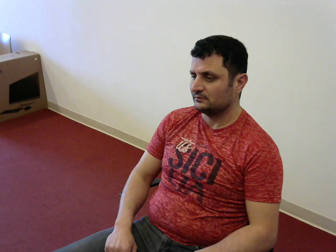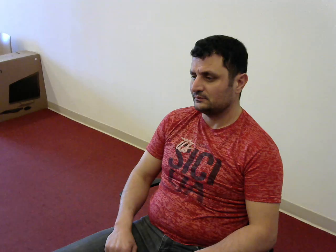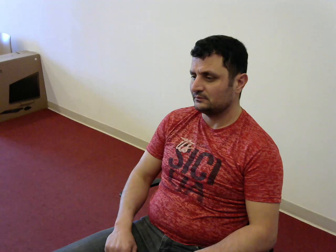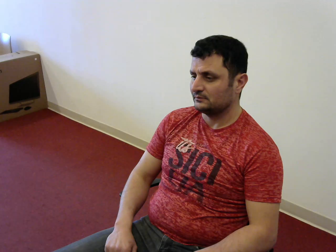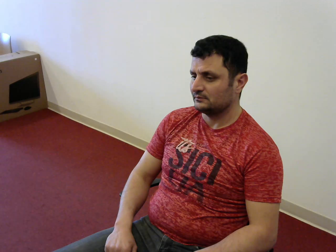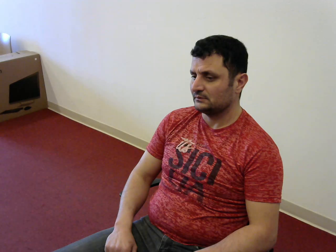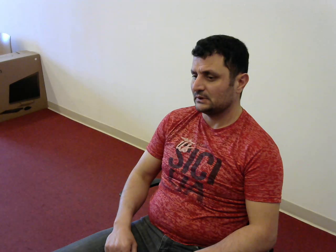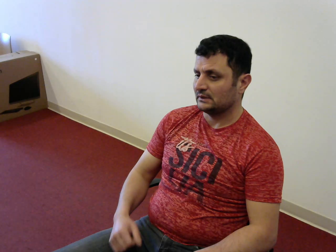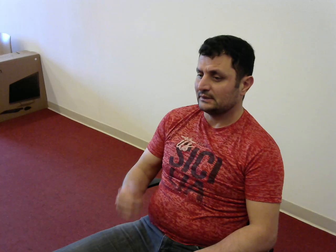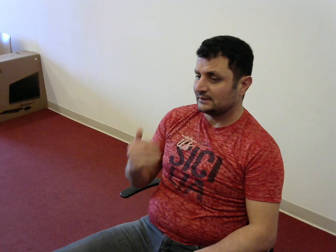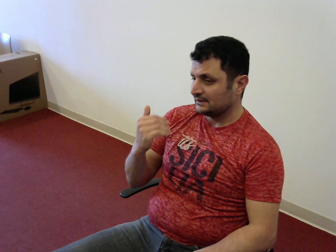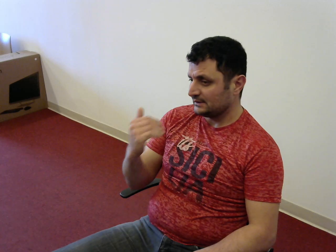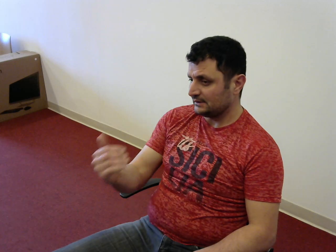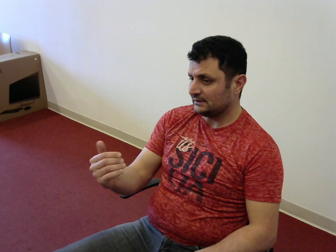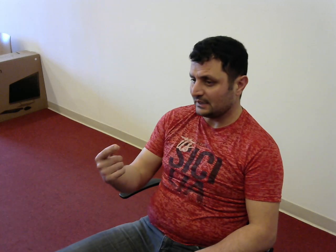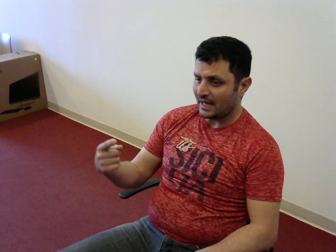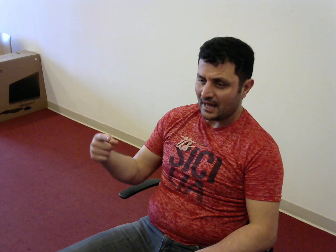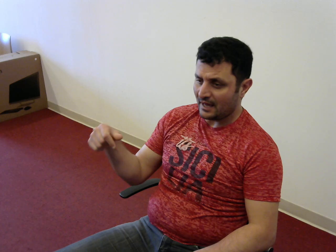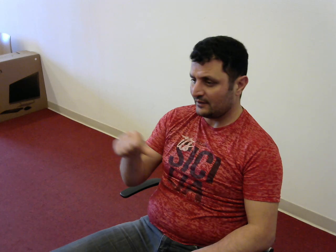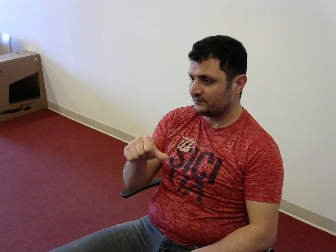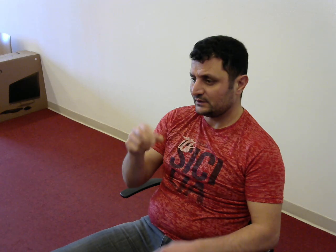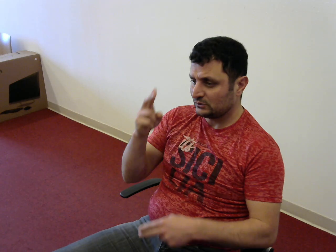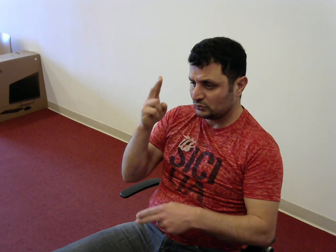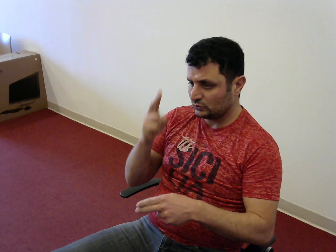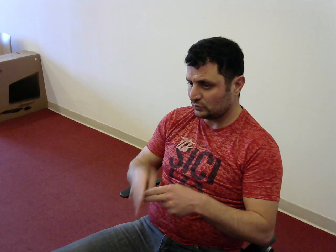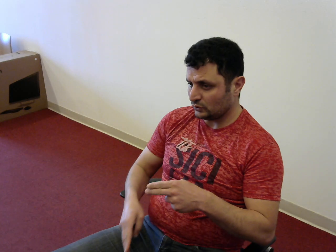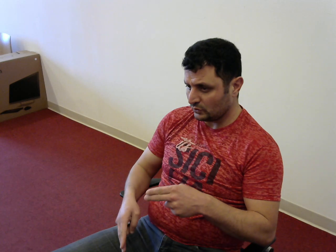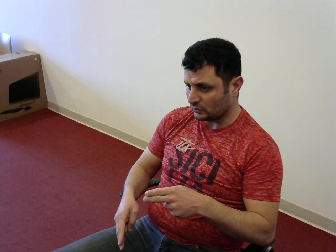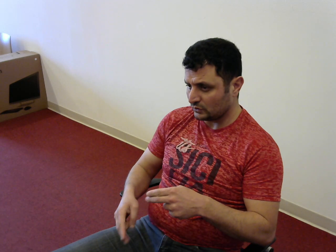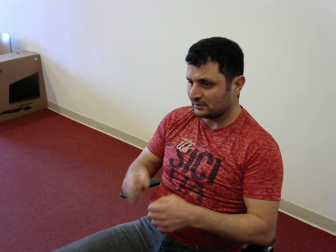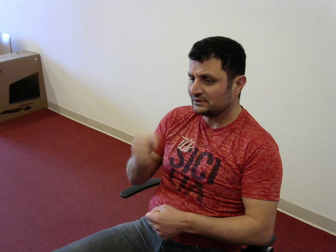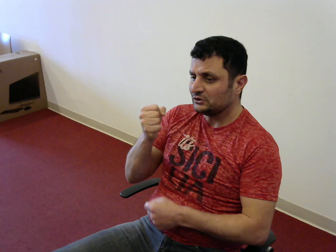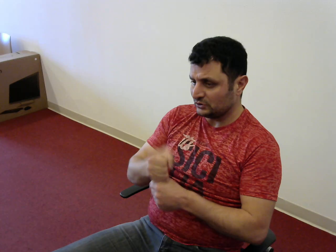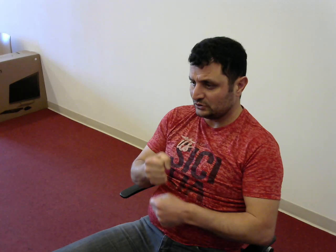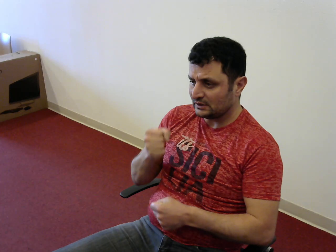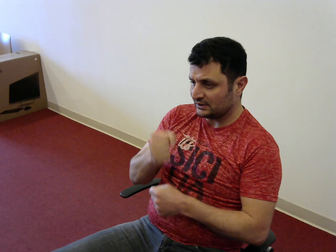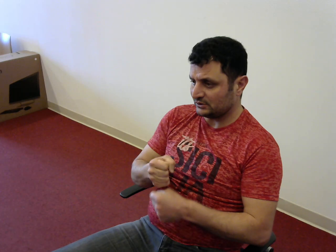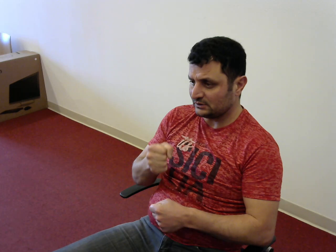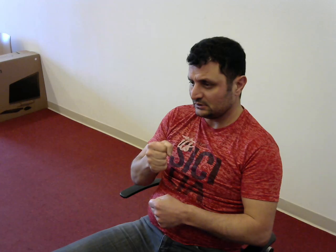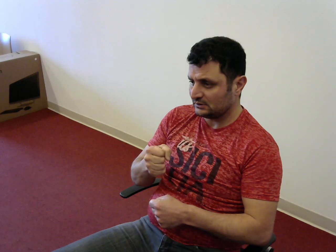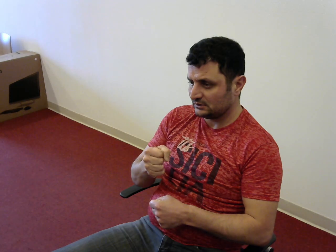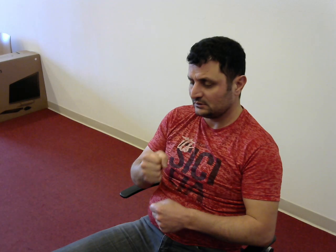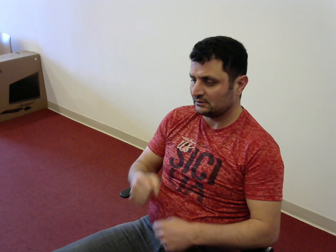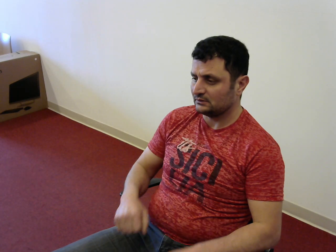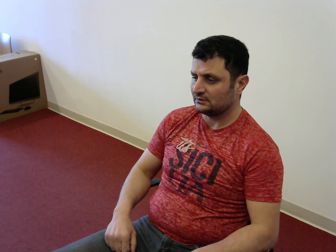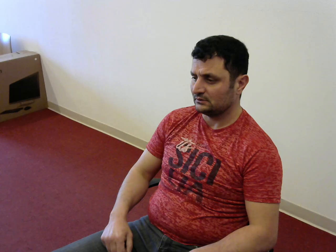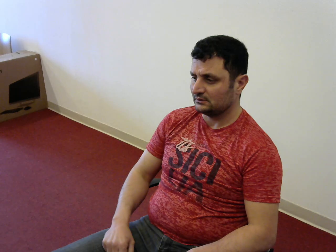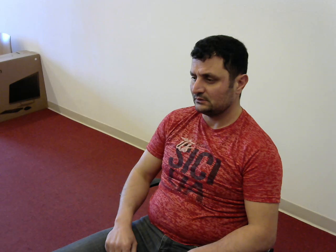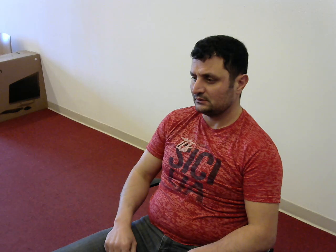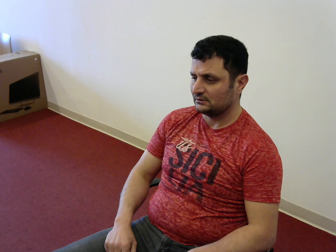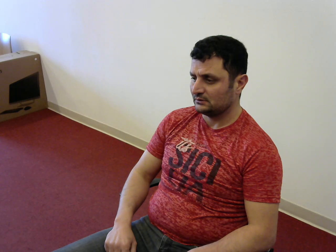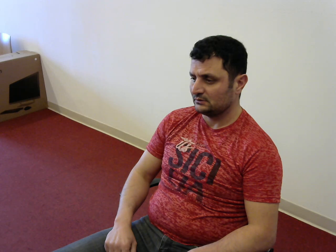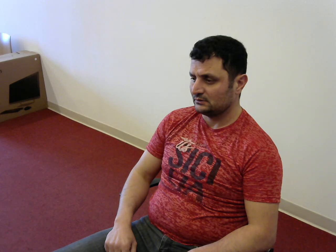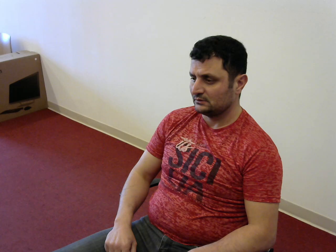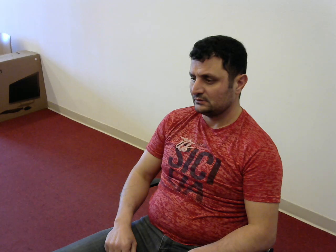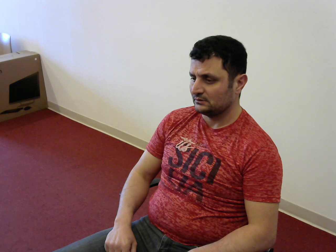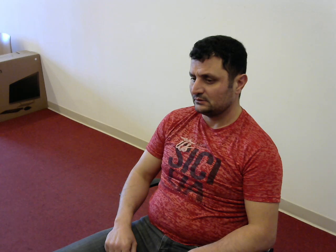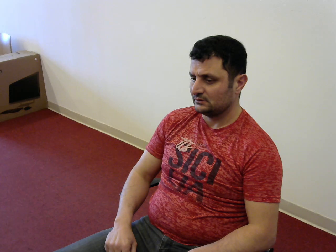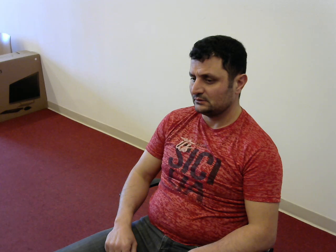Siz həftə sonu işləyirsiz?